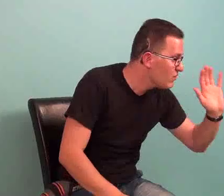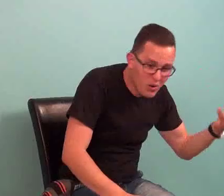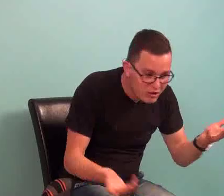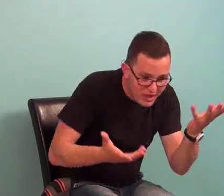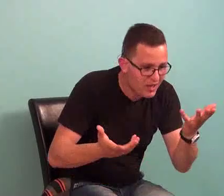"Gdzie żaba?"